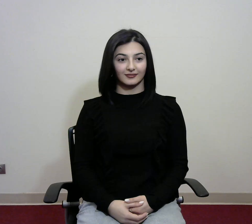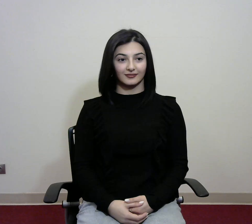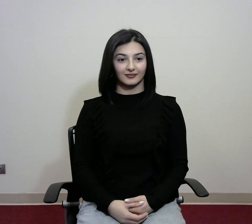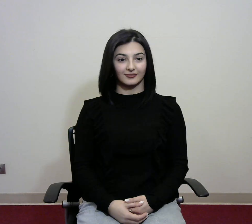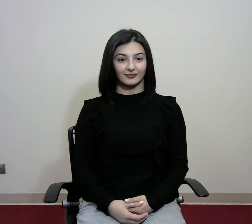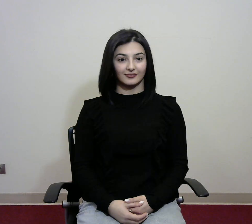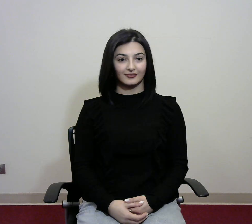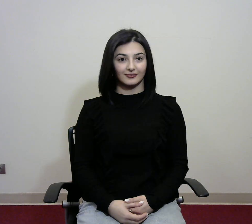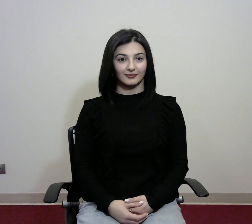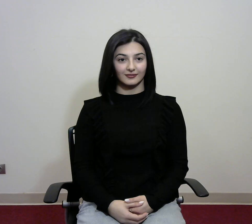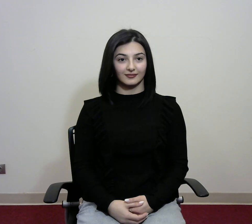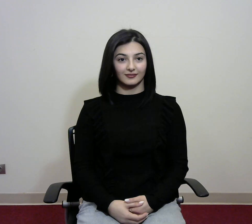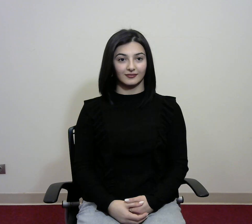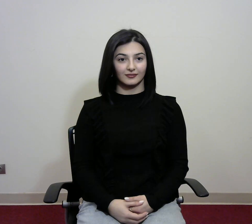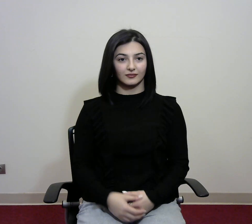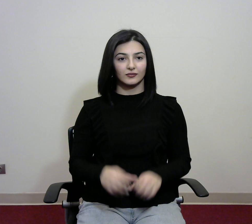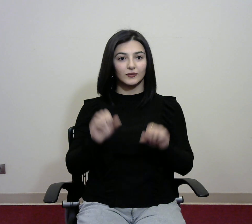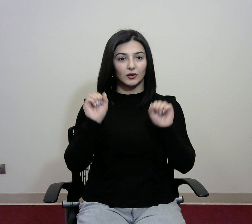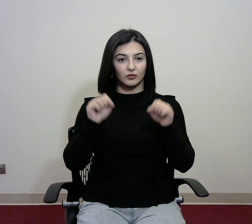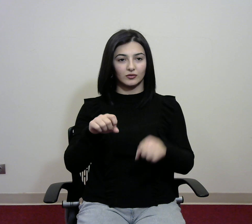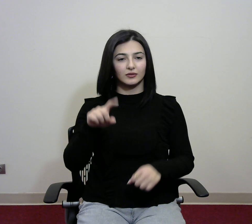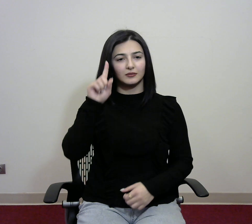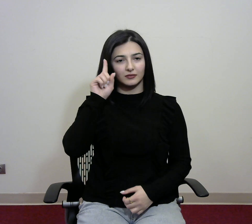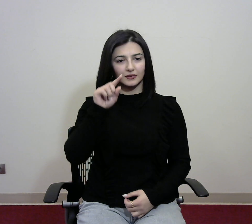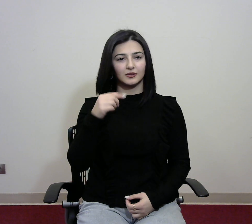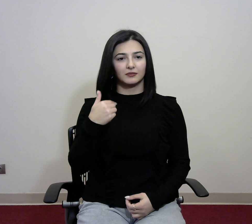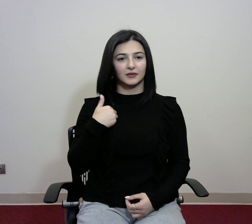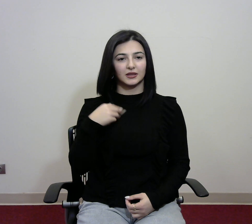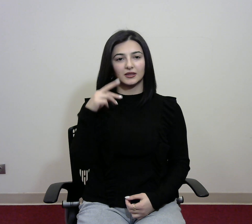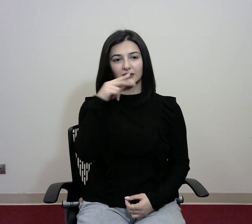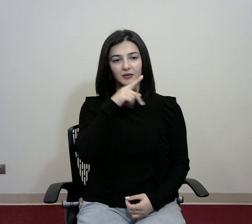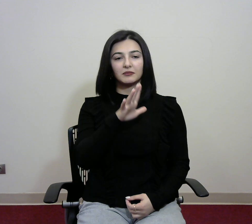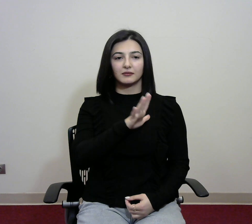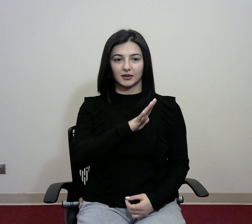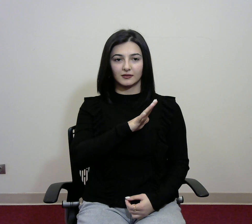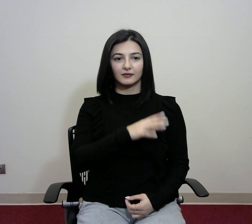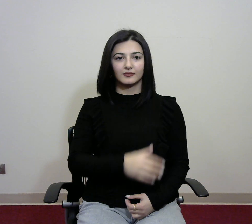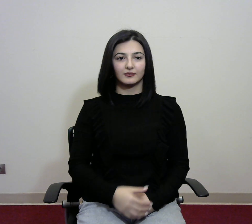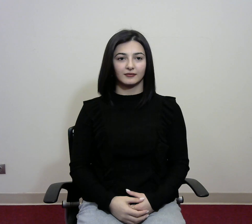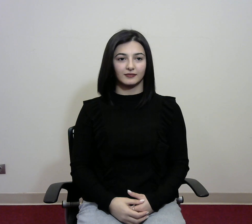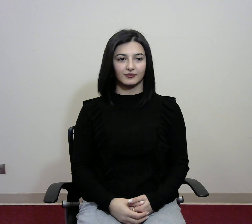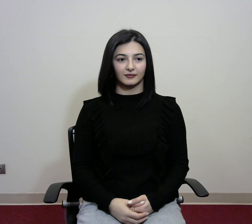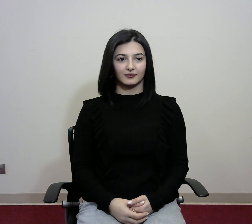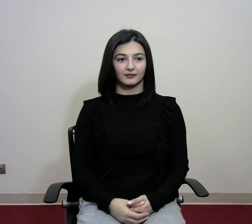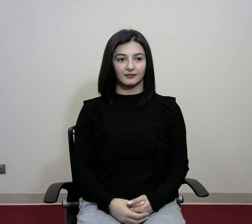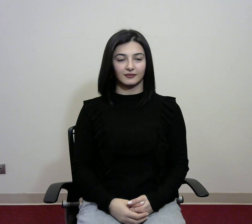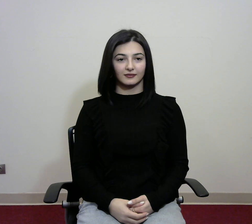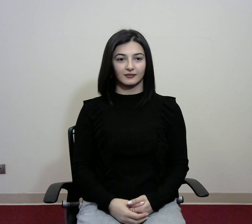Ola bilər mən zəhərlənmişəm